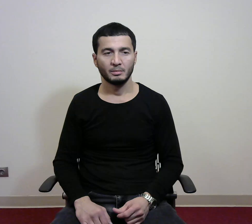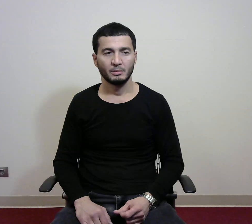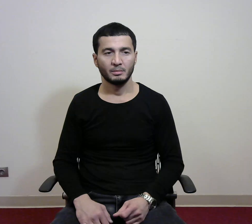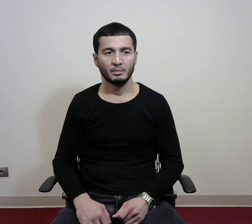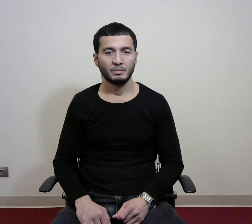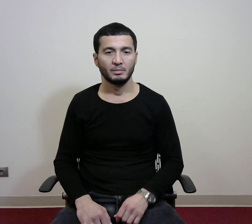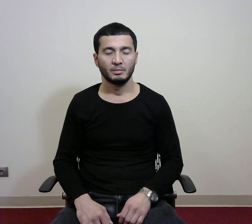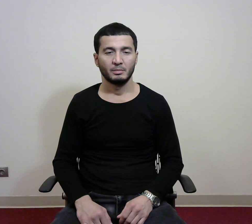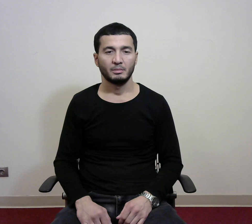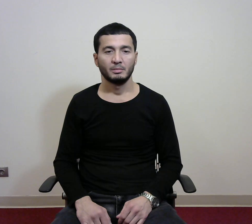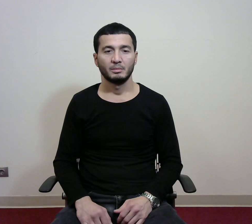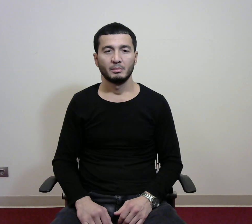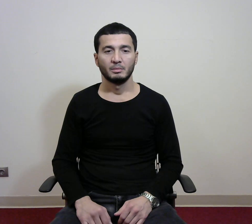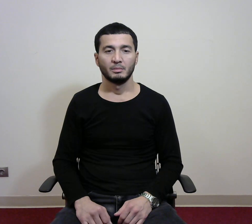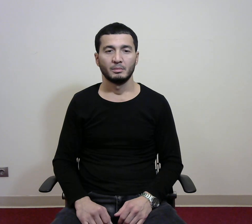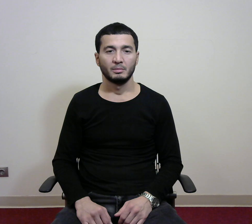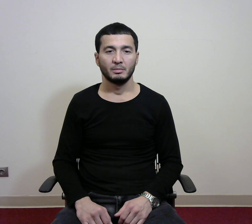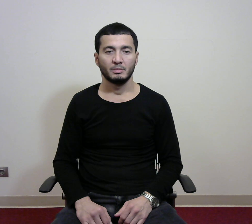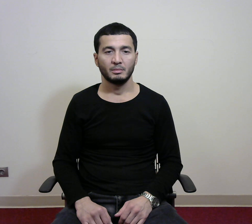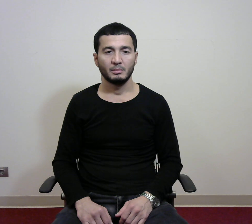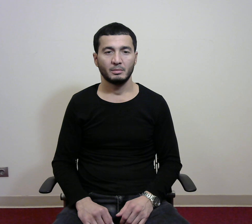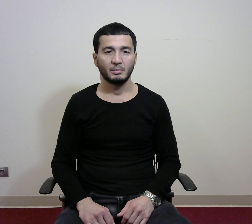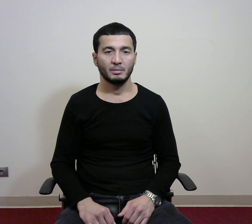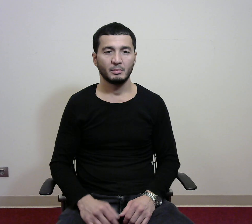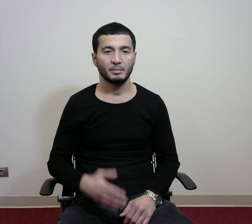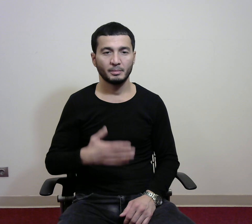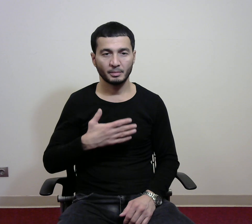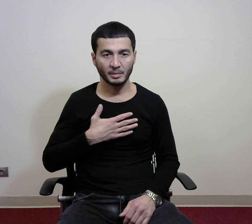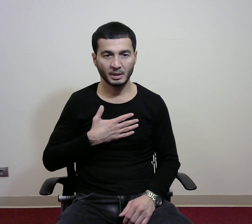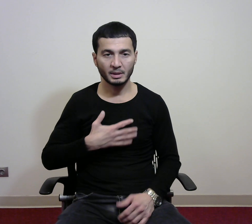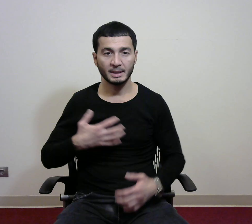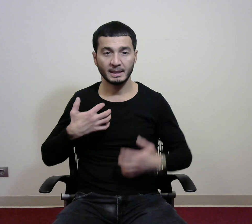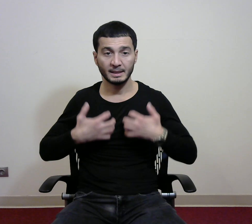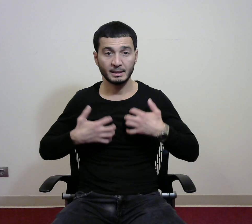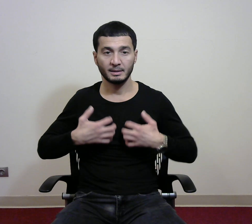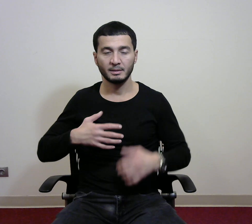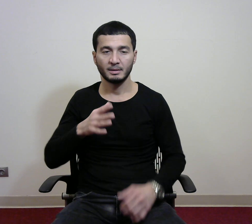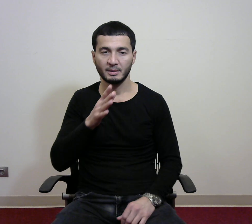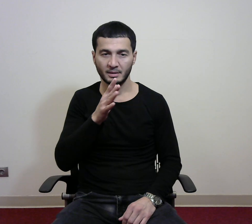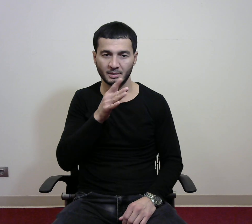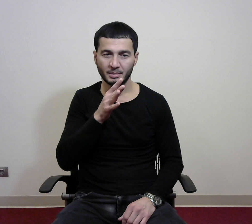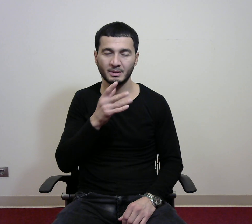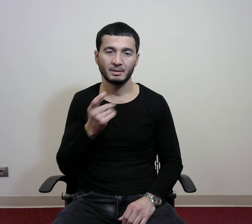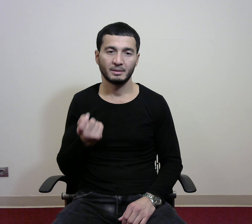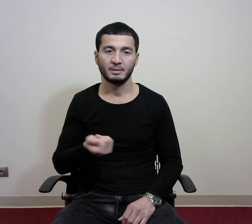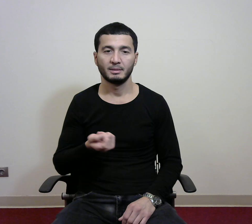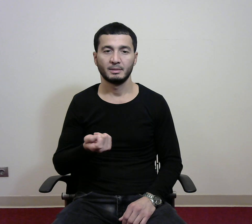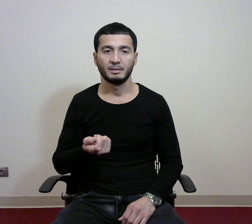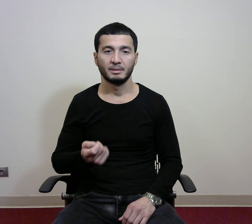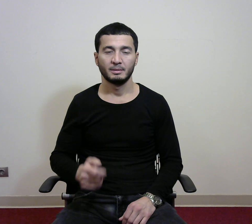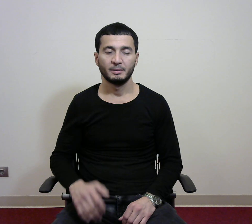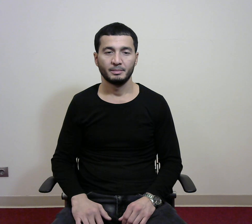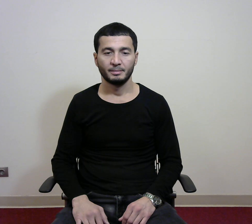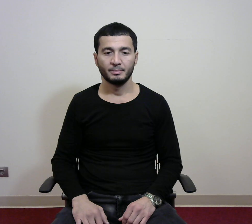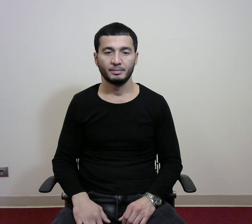Mən tələsirəm, vaxtım azdır